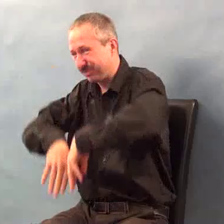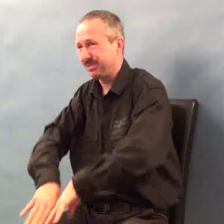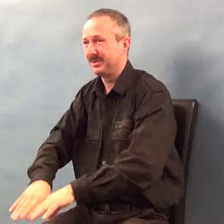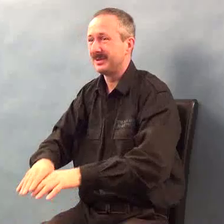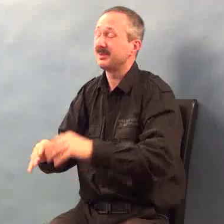Chwilę później wynurzył się i zaczął łapać powietrze.